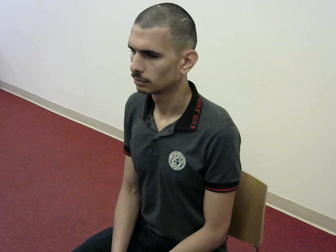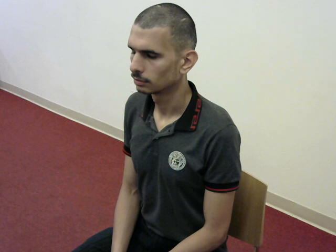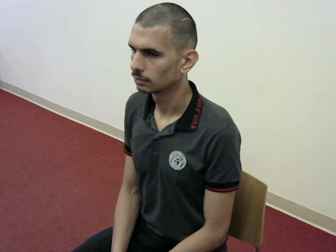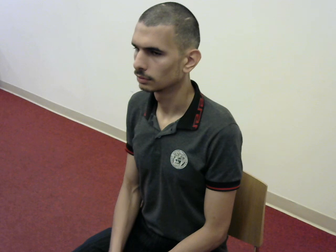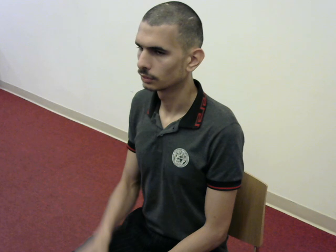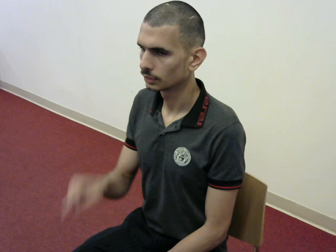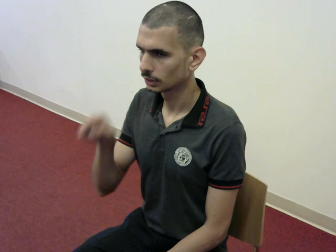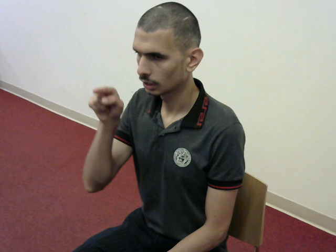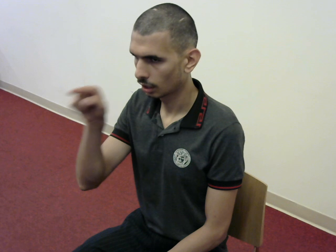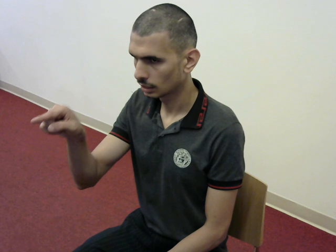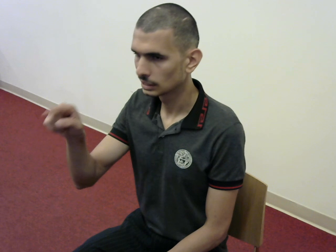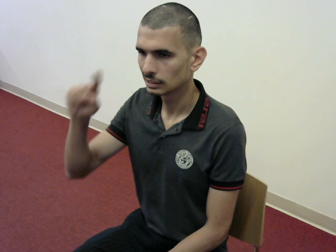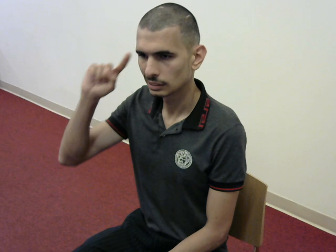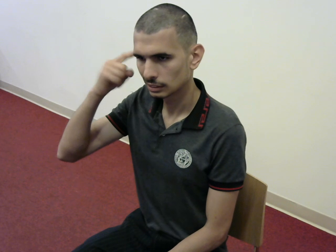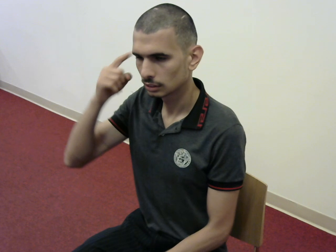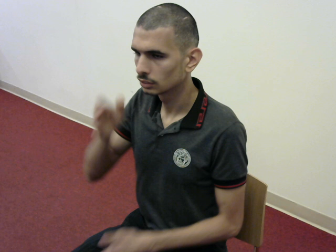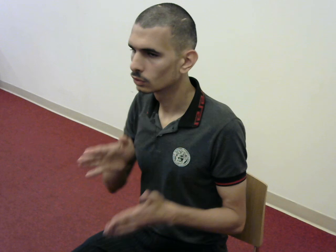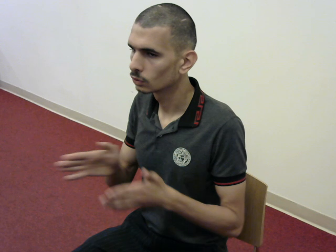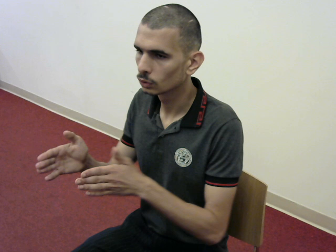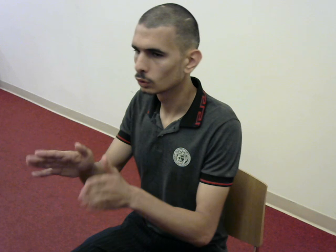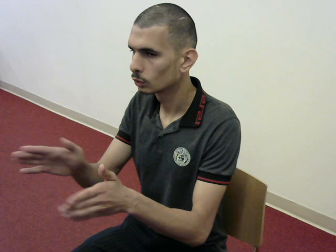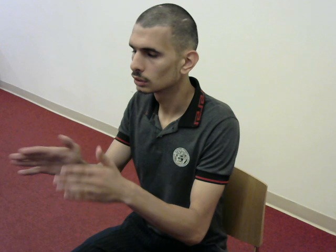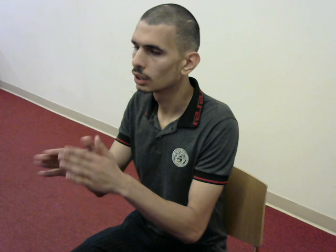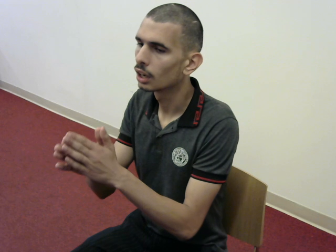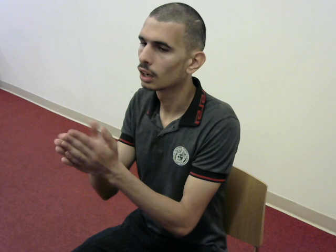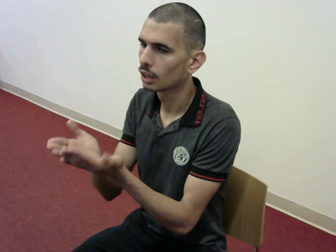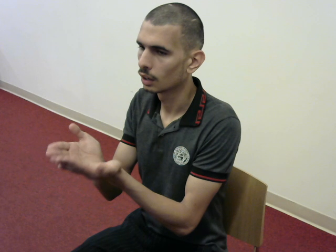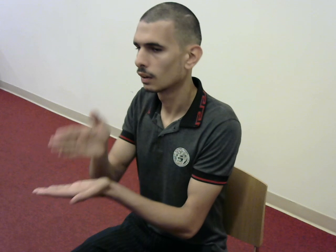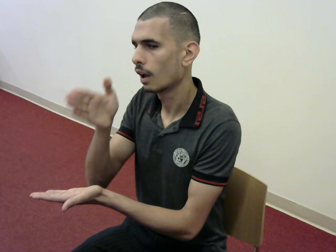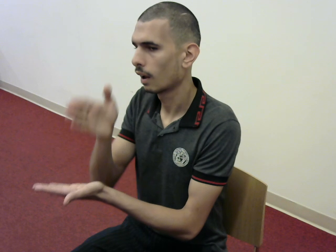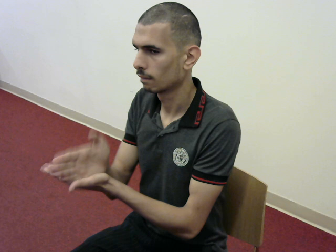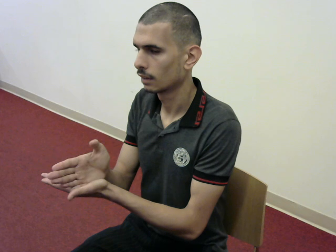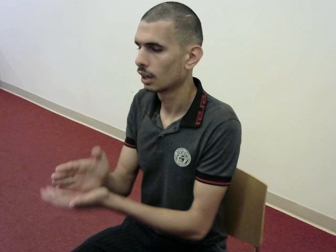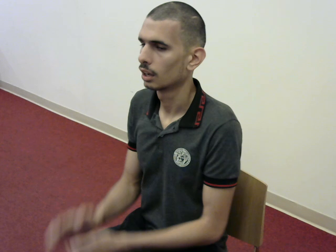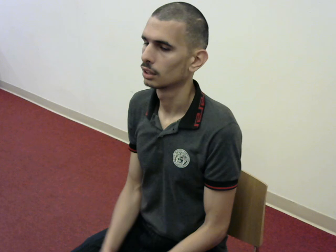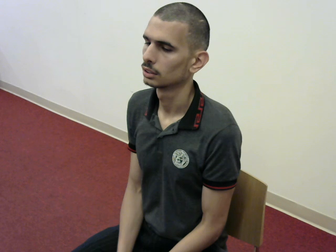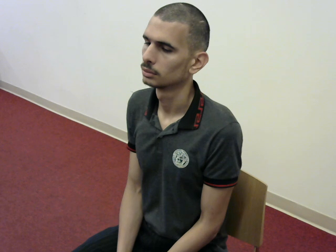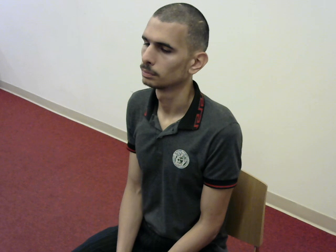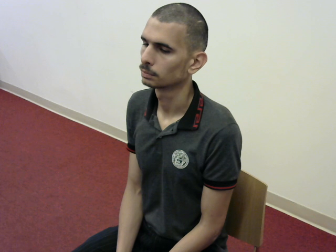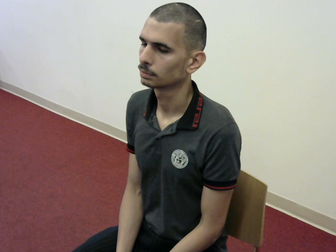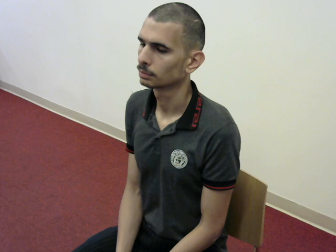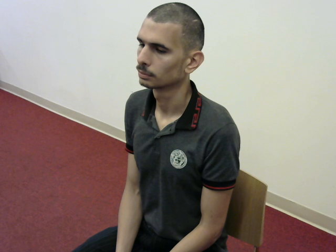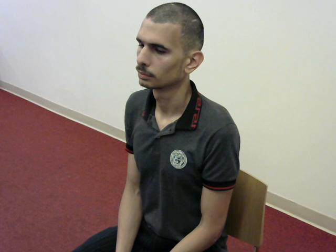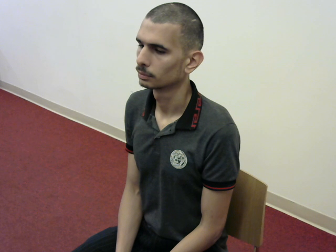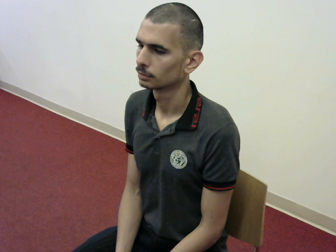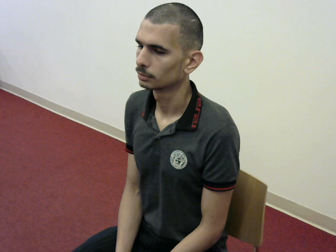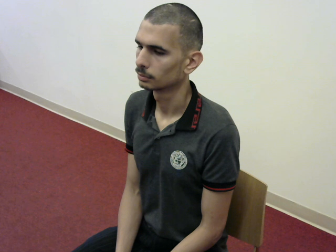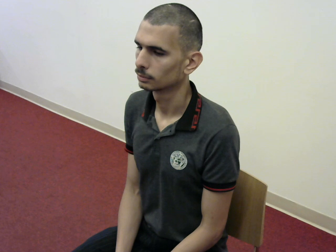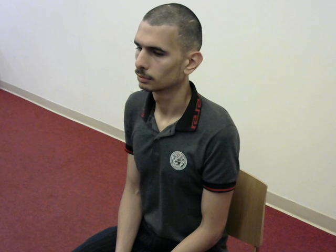Sizdə "Dəli Kür" kitabı var?